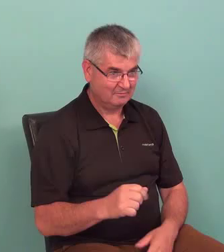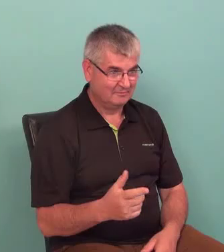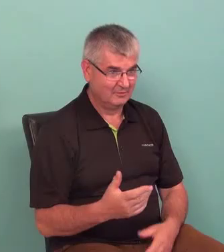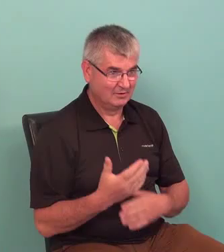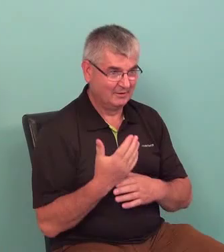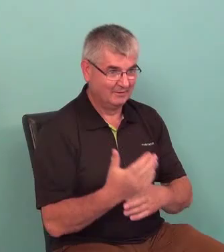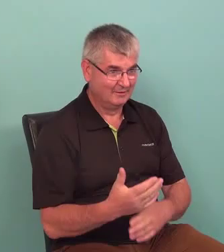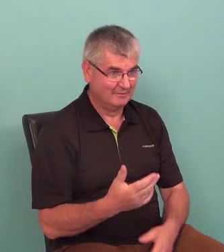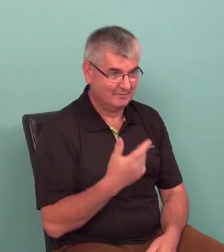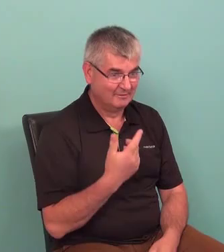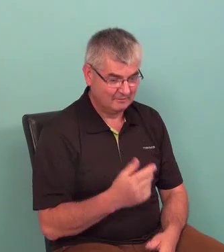Na żagle do Olsztyna?